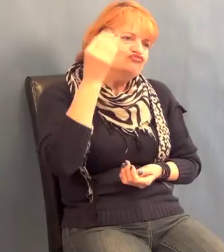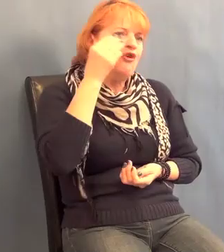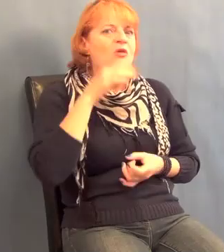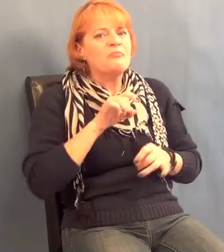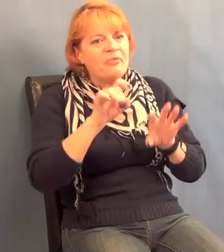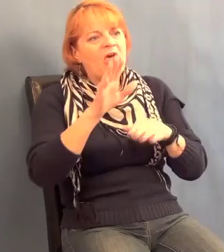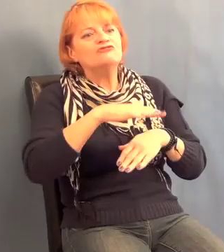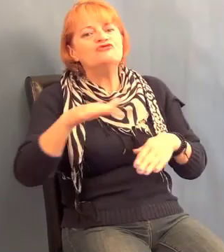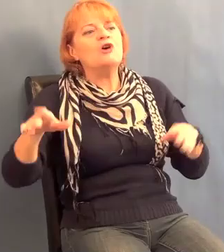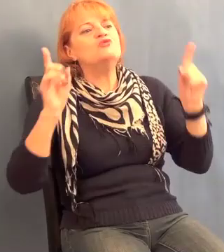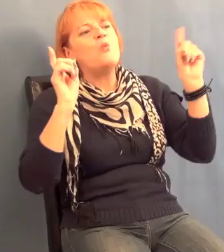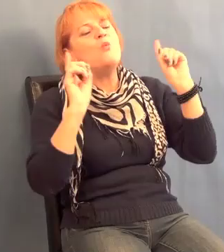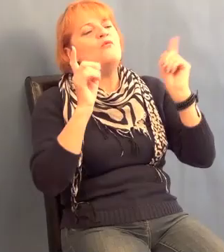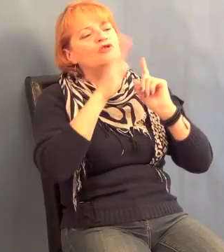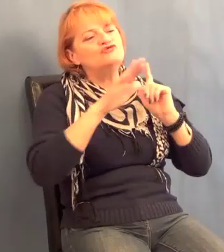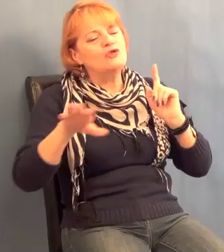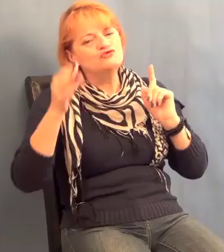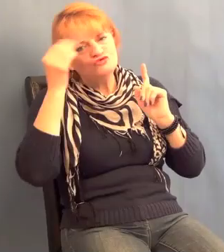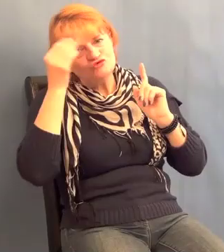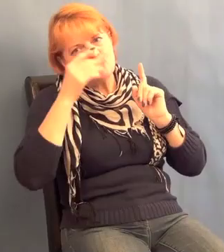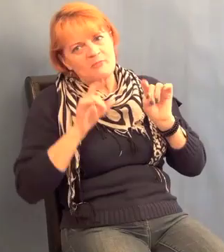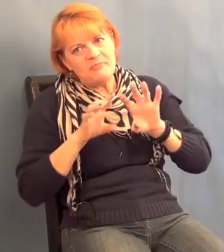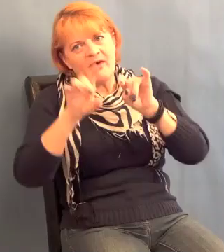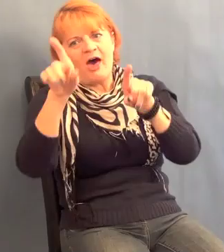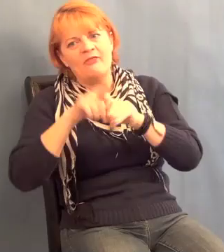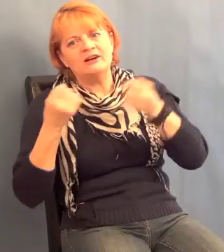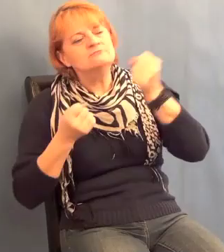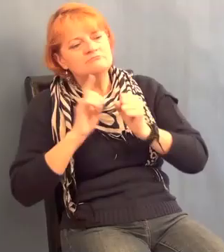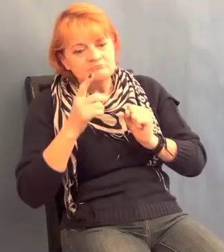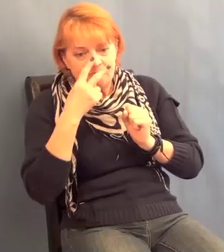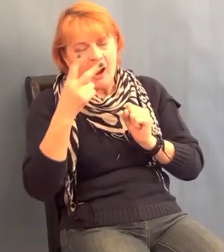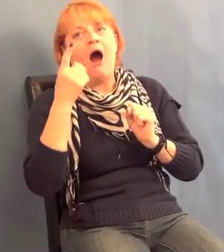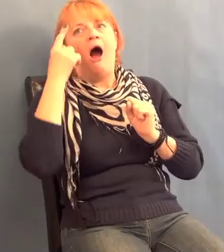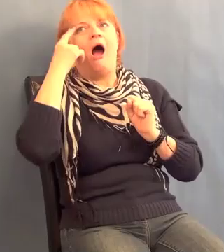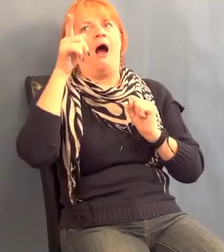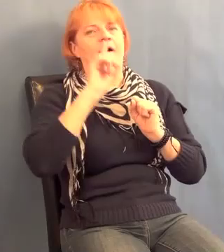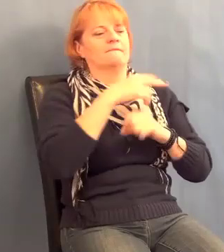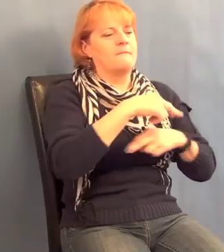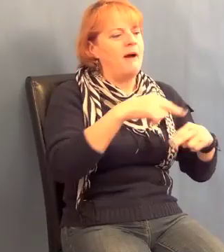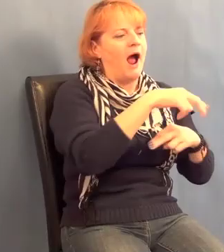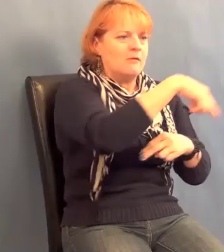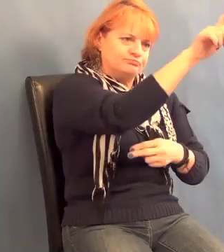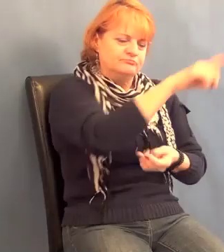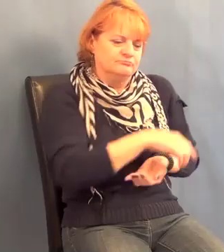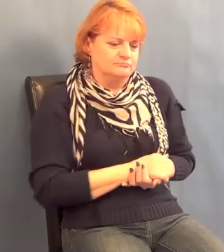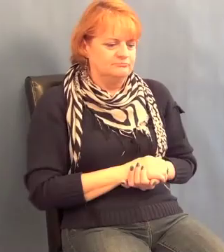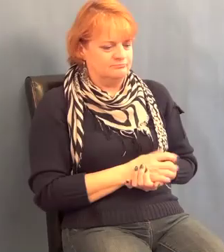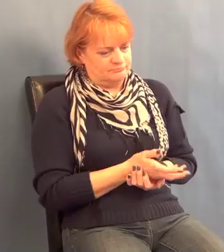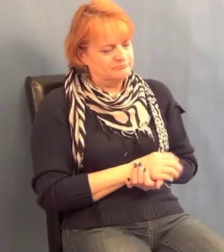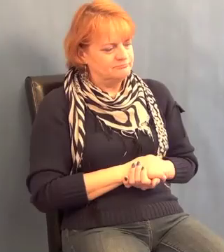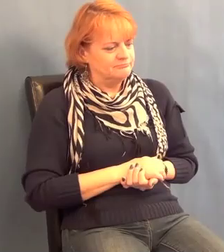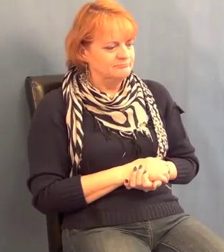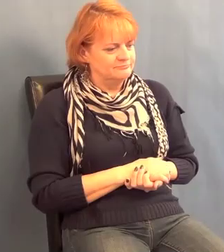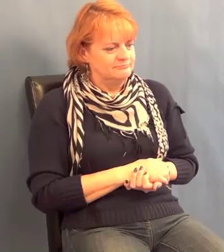W szkole jest ostrzeżenie dla dzieci, że muszą przechodzić po pasach, a nie ulicą, ten znak o tym przypomina.